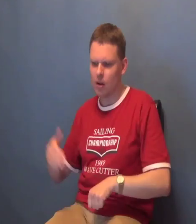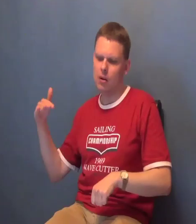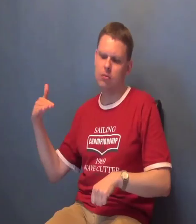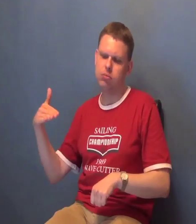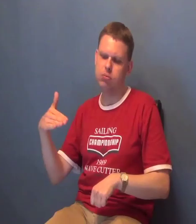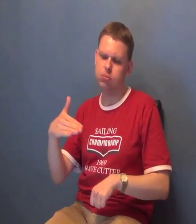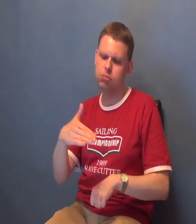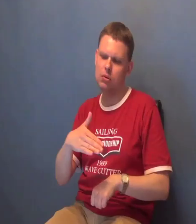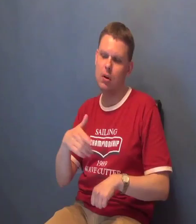Nadjeżdża.